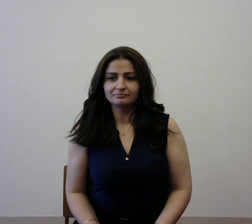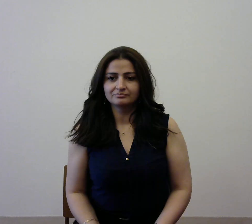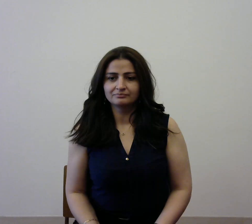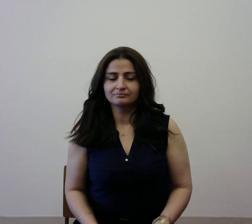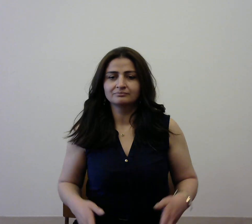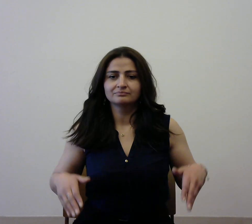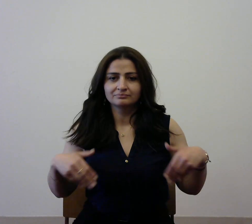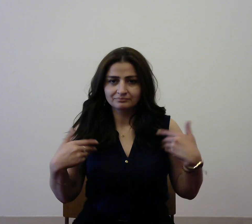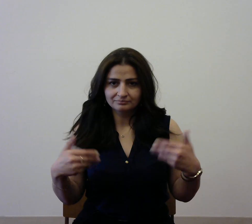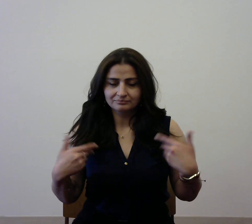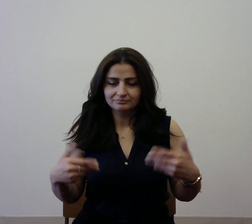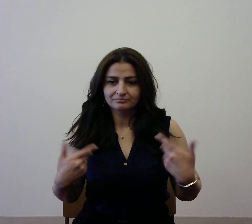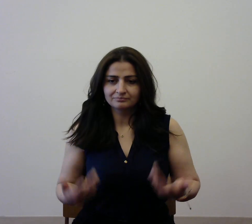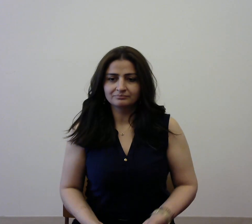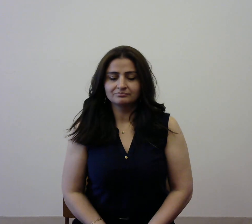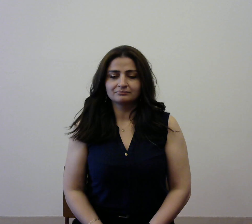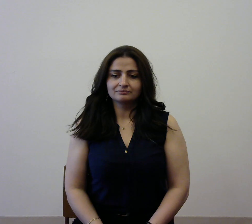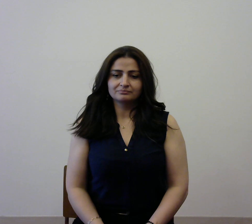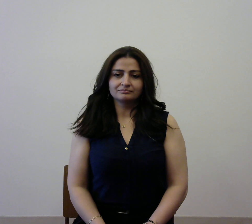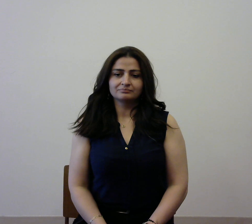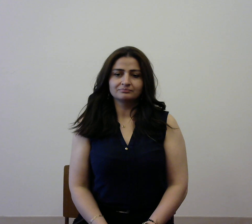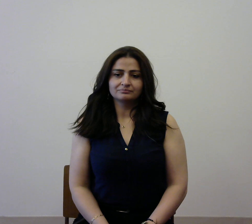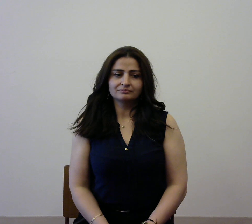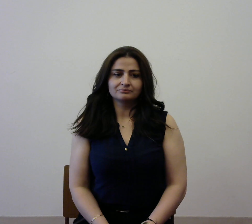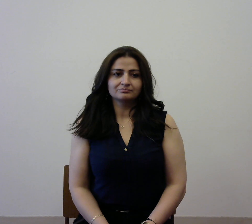Salam